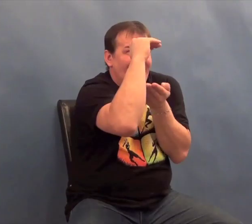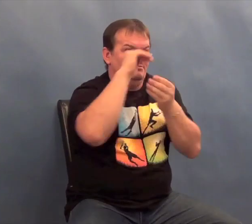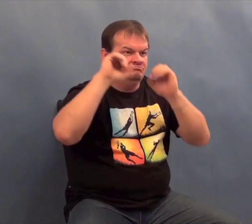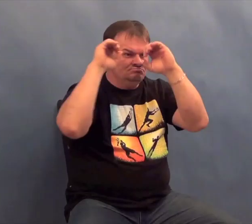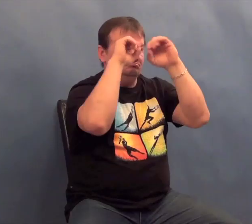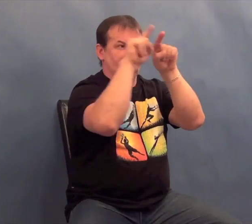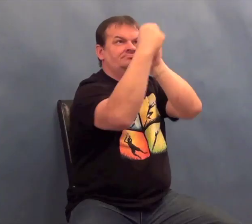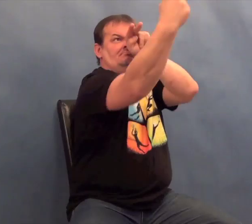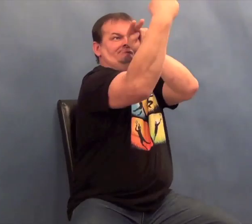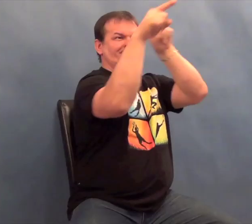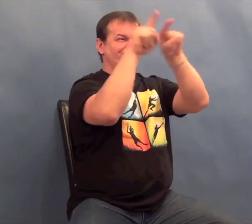Zauważyli się nawzajem w tym samym czasie.